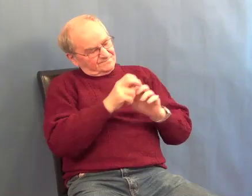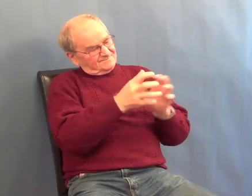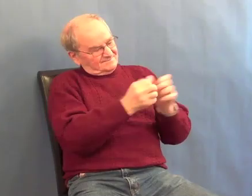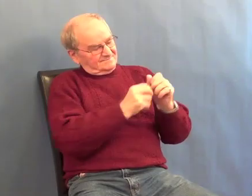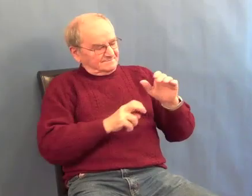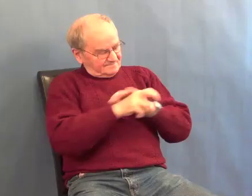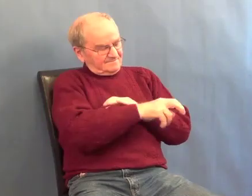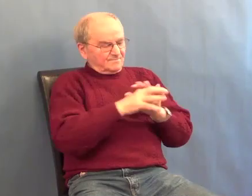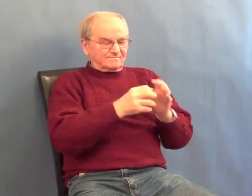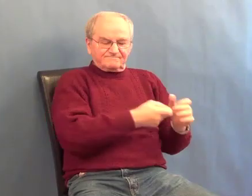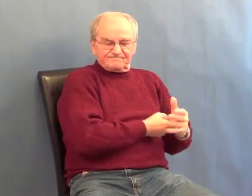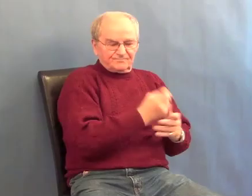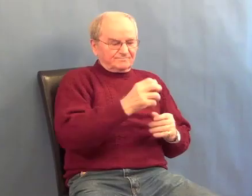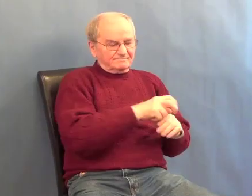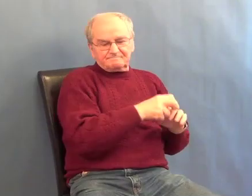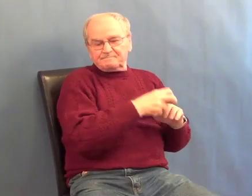Kot wszedł do tego budynku i został z niego wyrzucony.